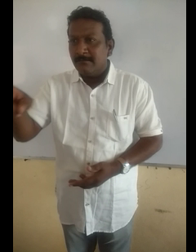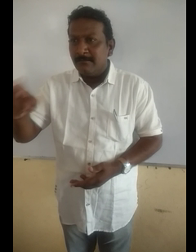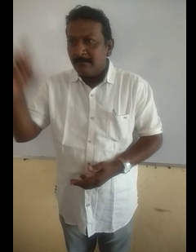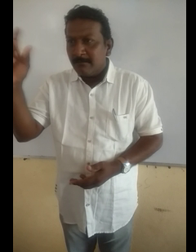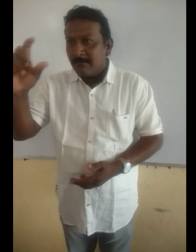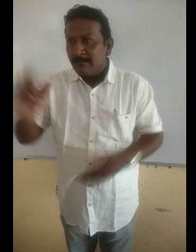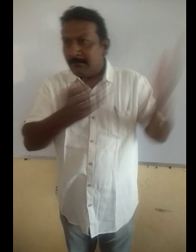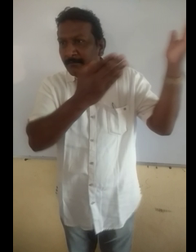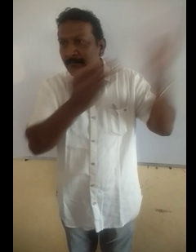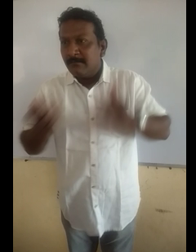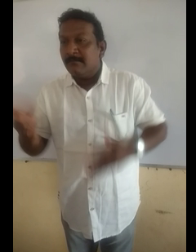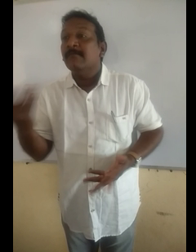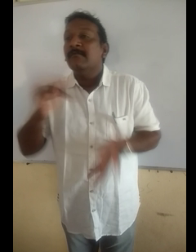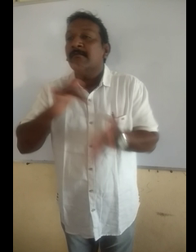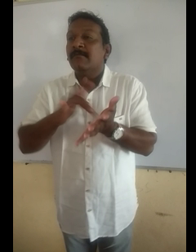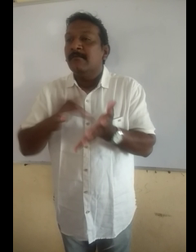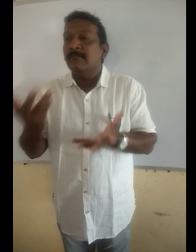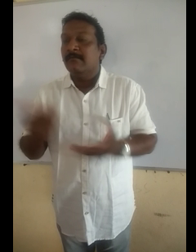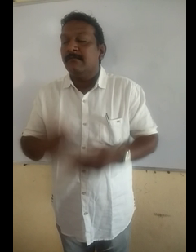which collegeschool are you from